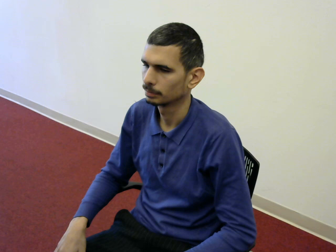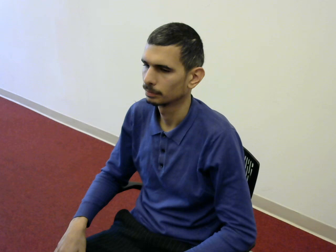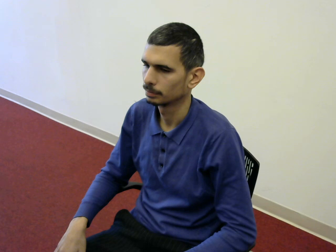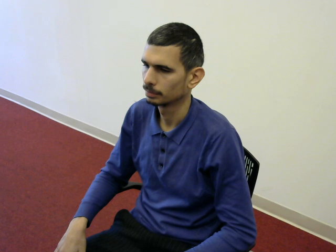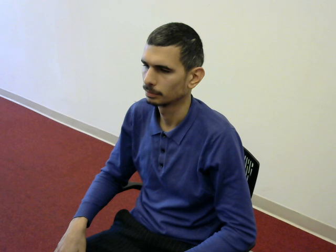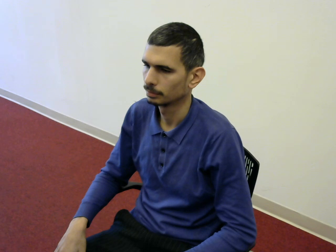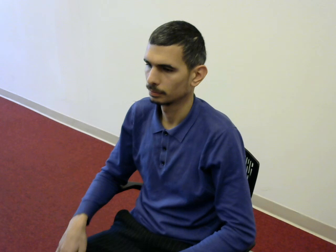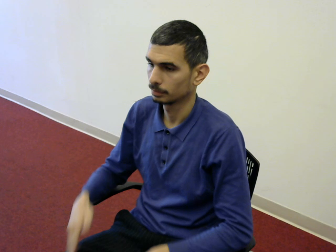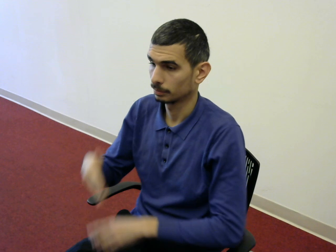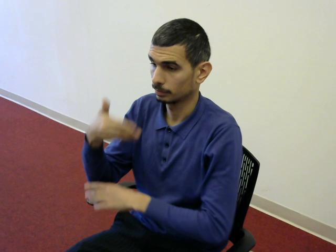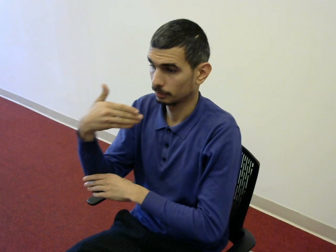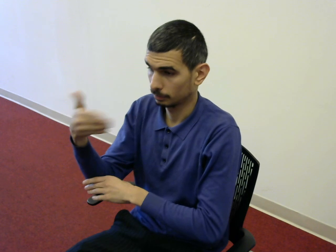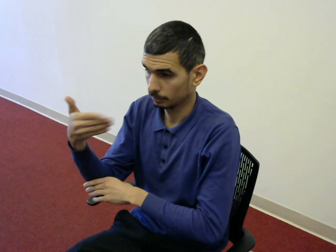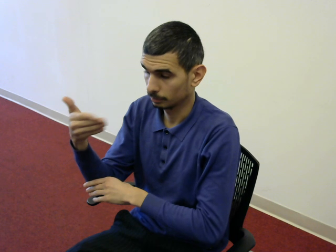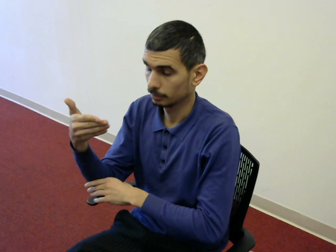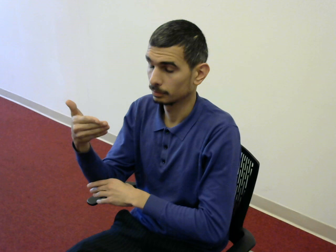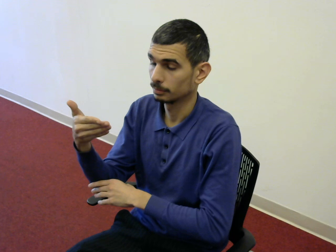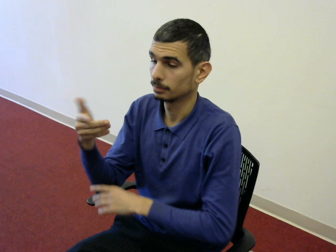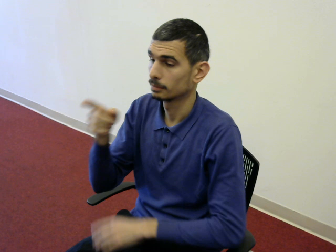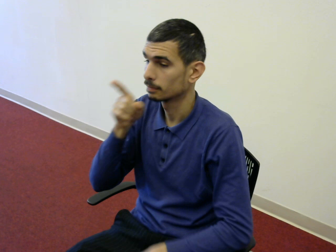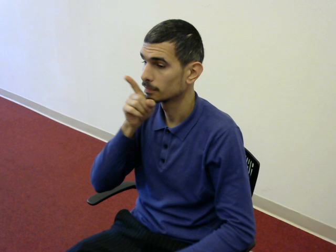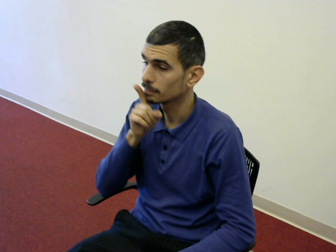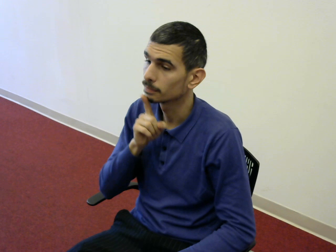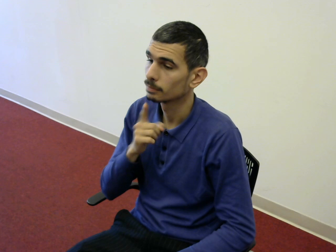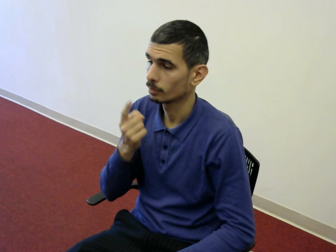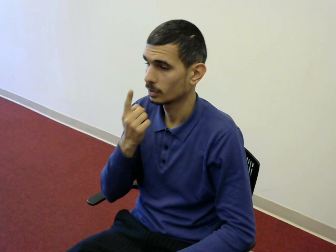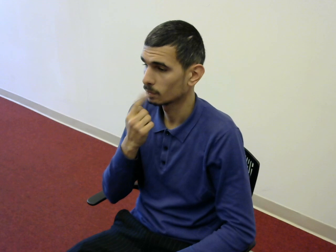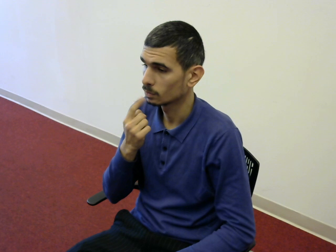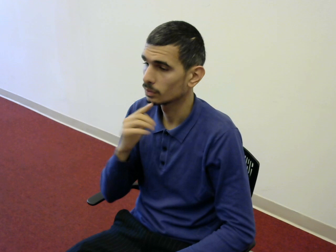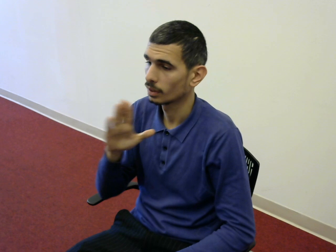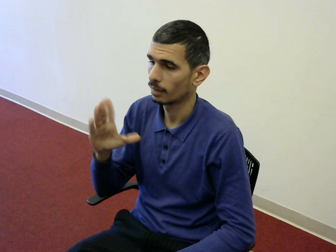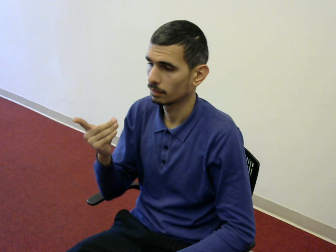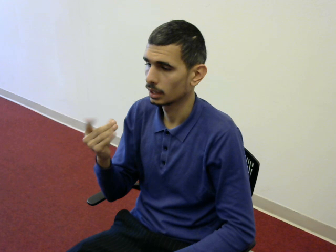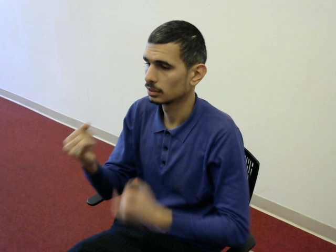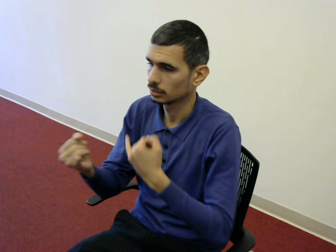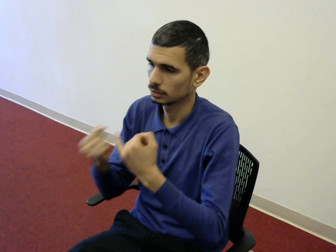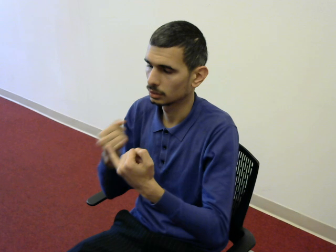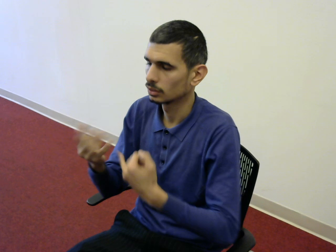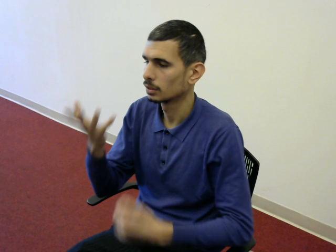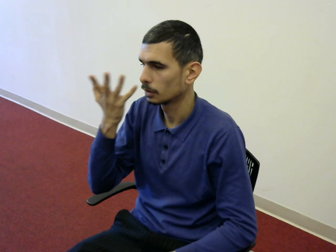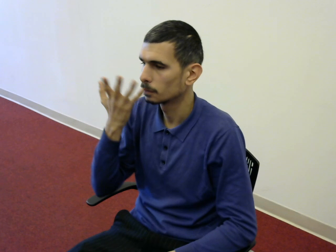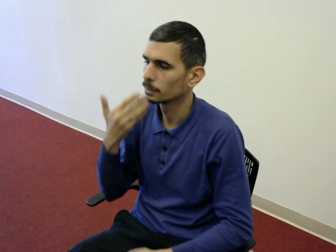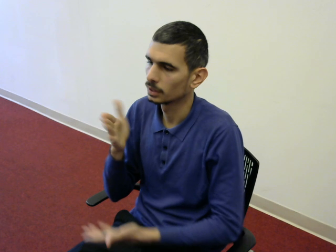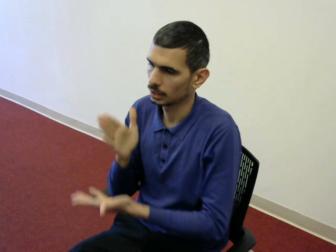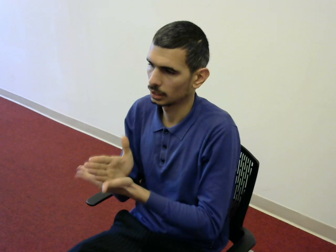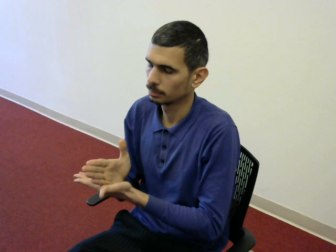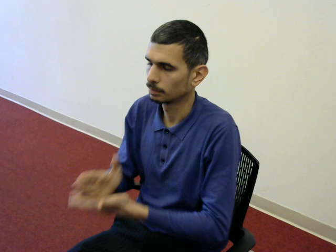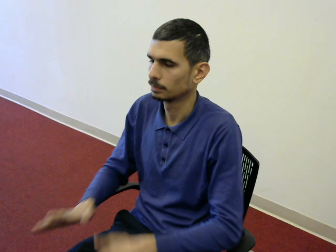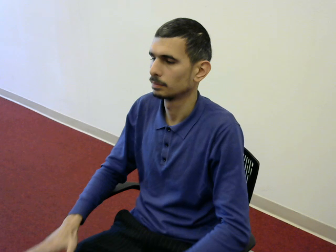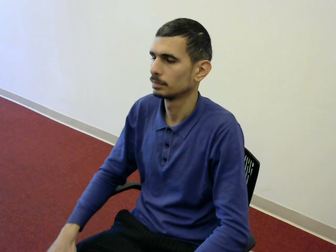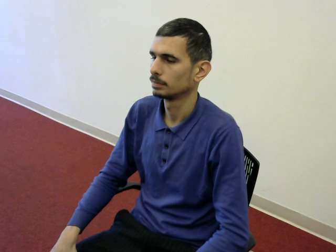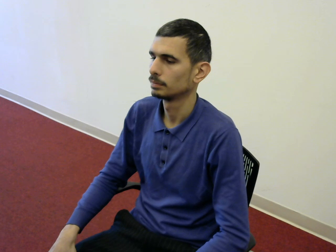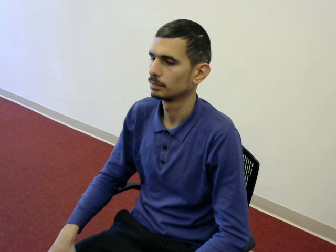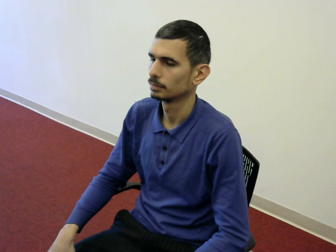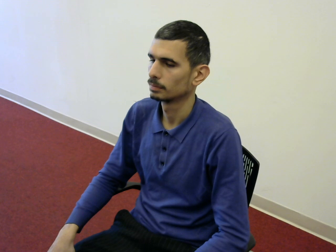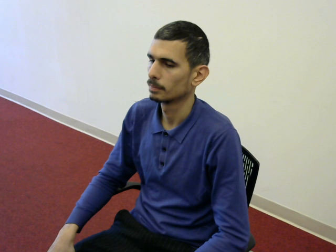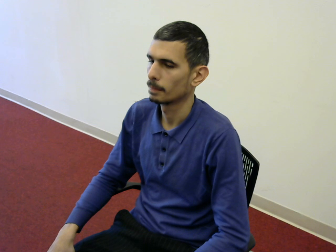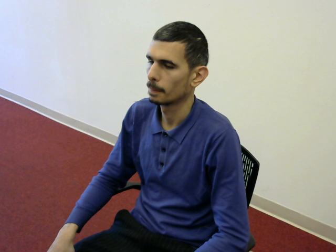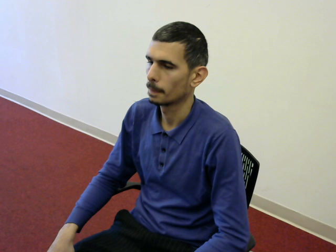Bayrağımızda mavi, qırmızı və yaşıl rənglər var